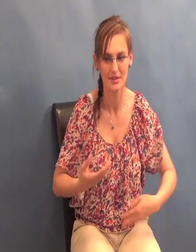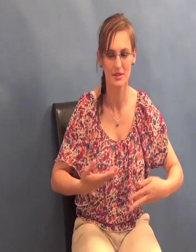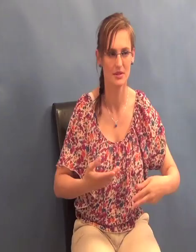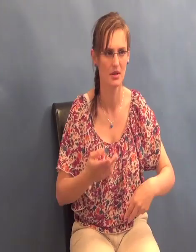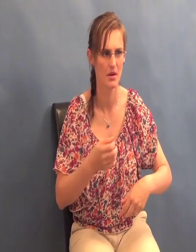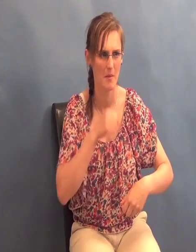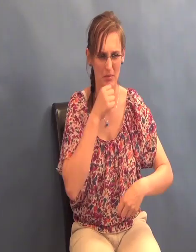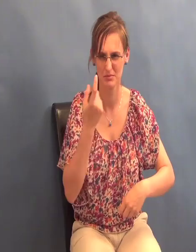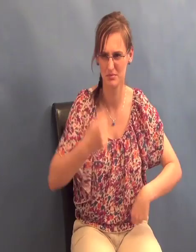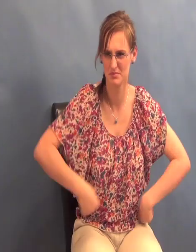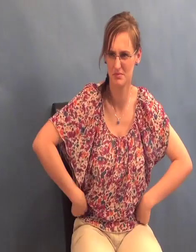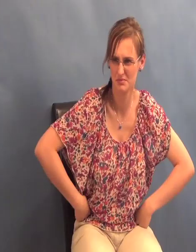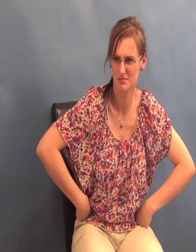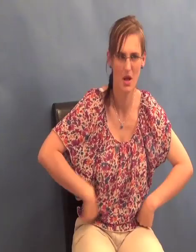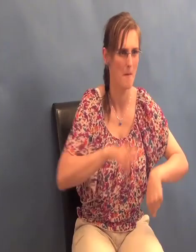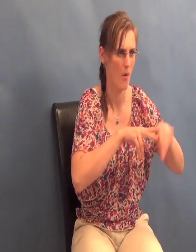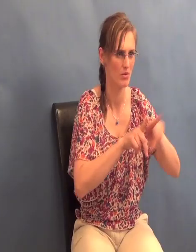Babcia się dziwi, policjant też.